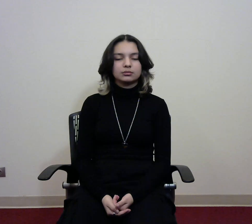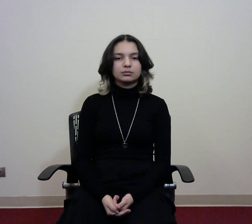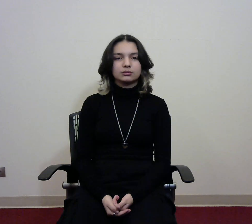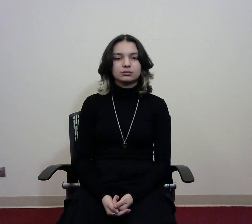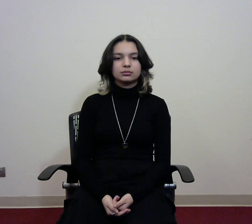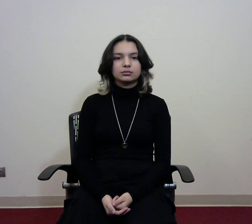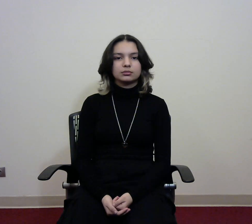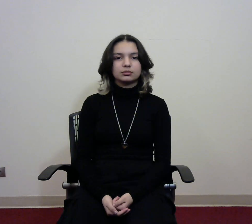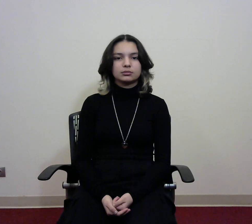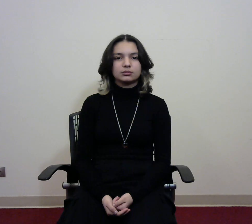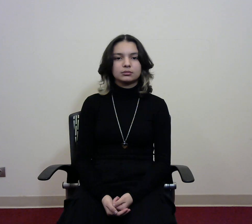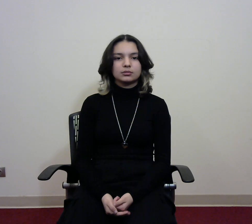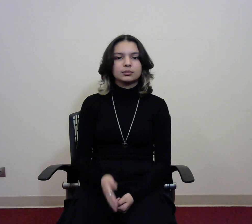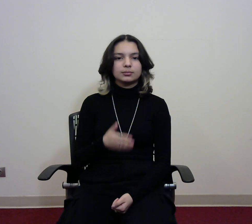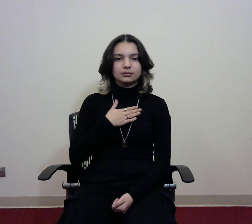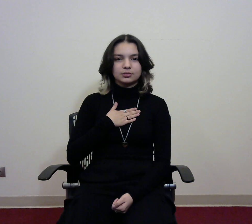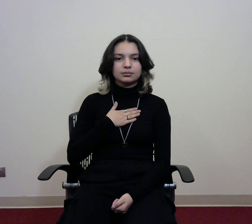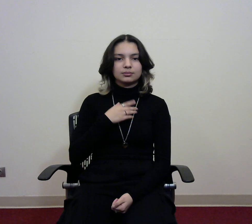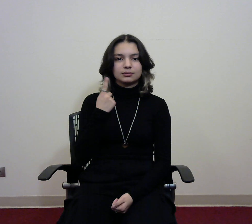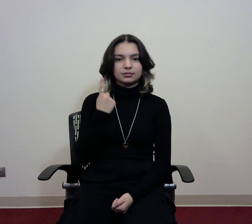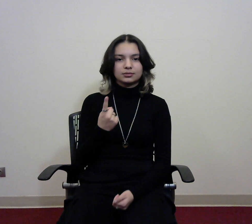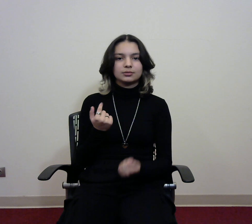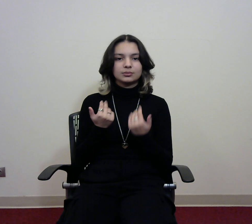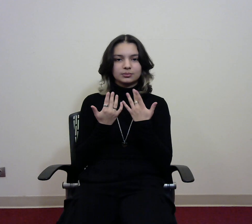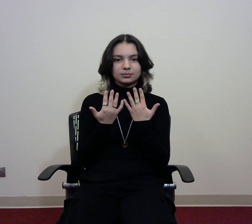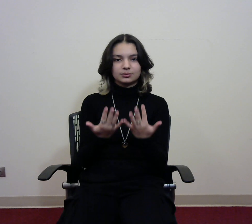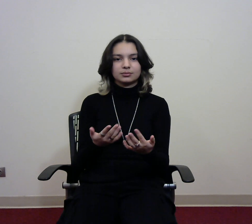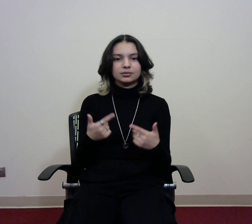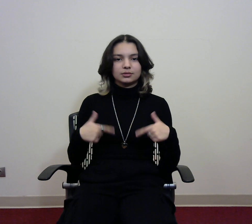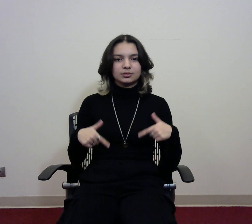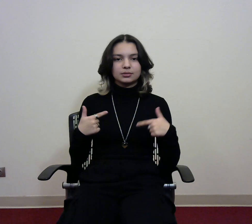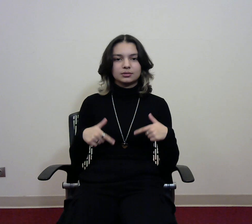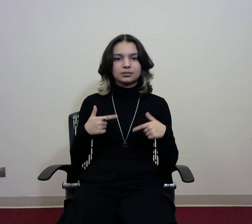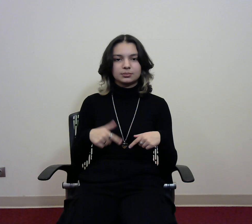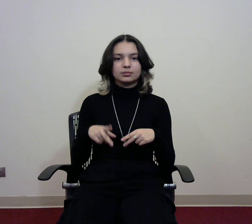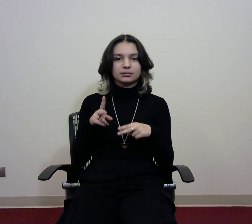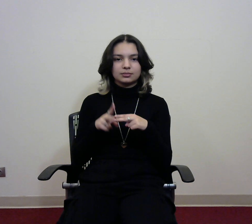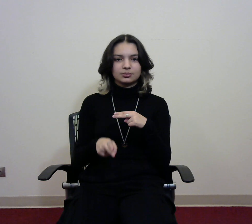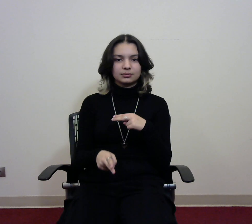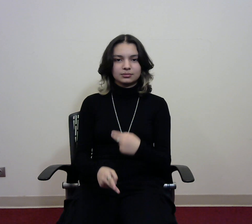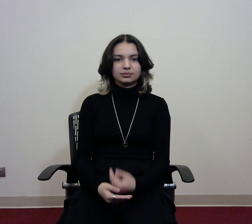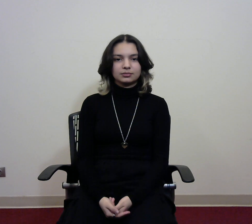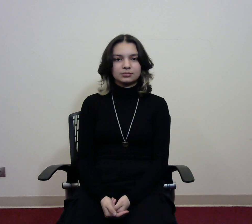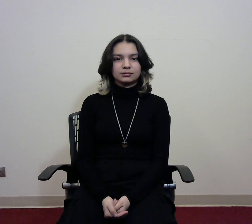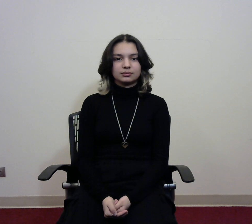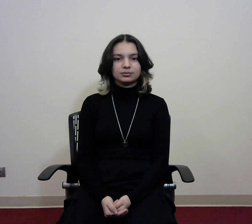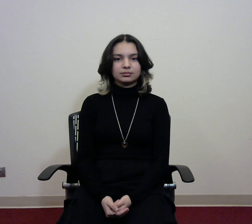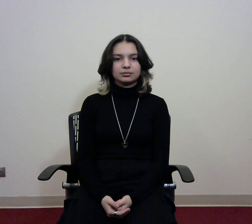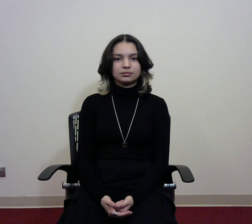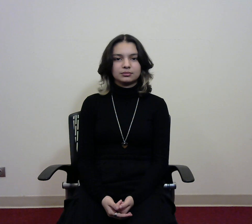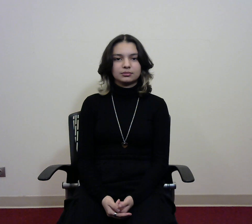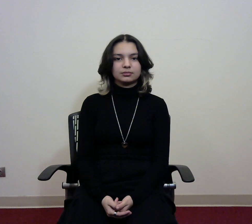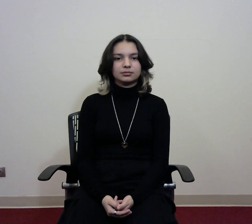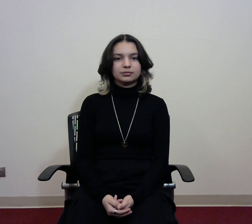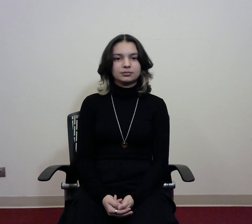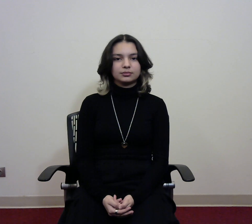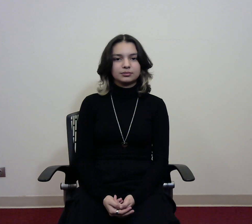Mən bir neçə imtahandan kəsildim